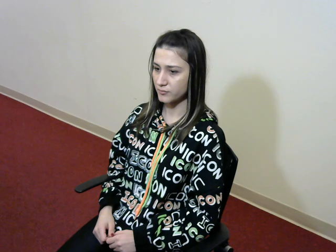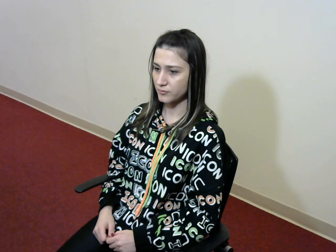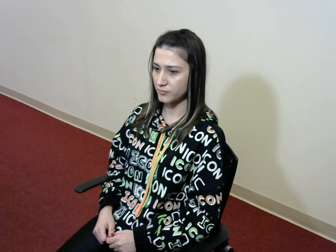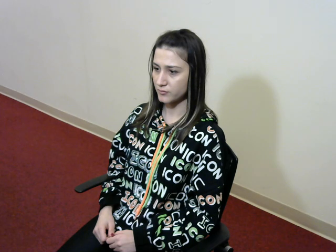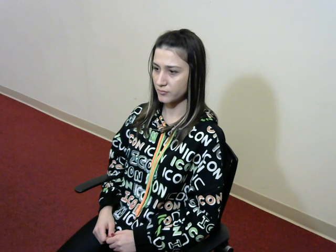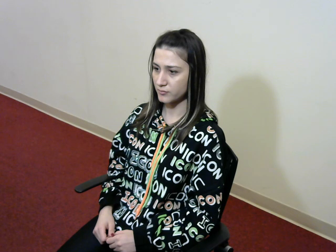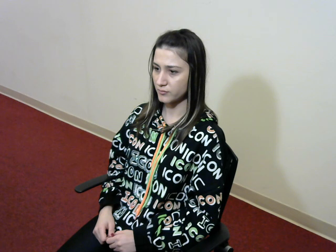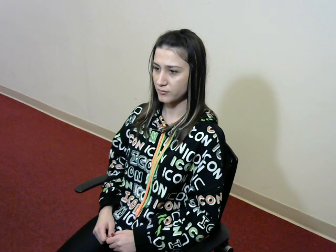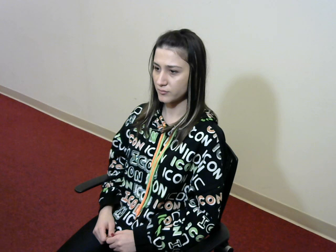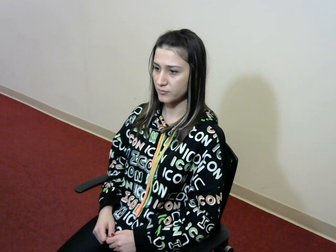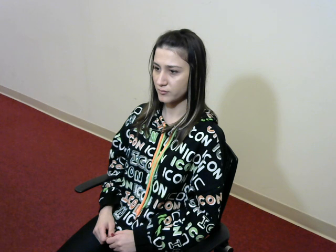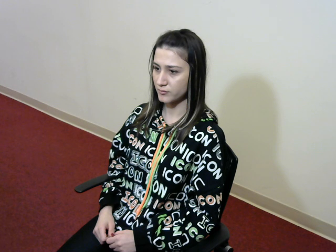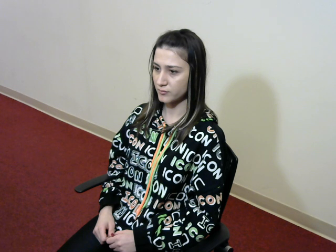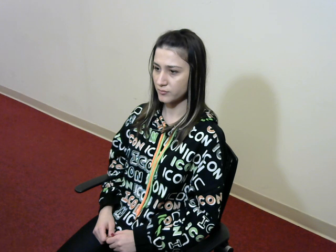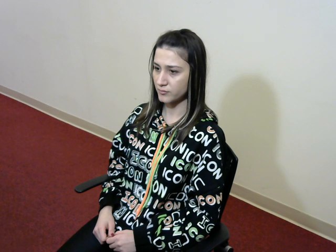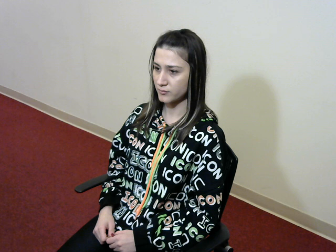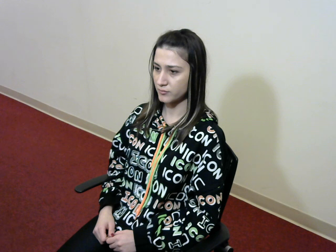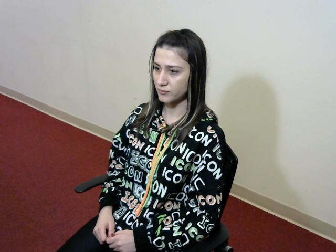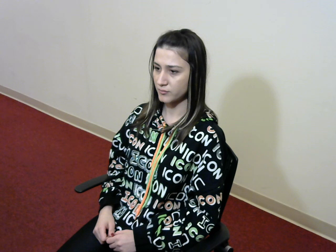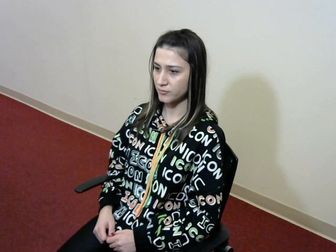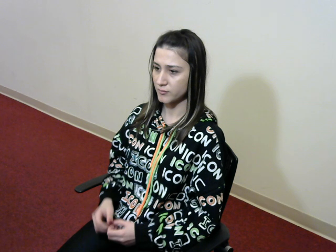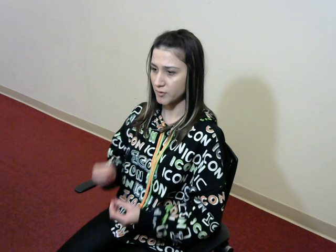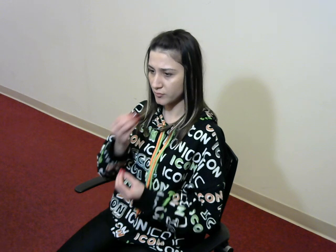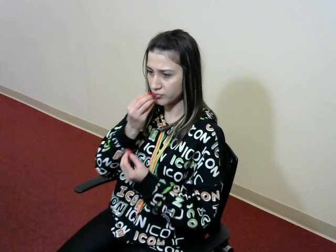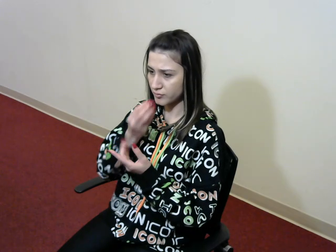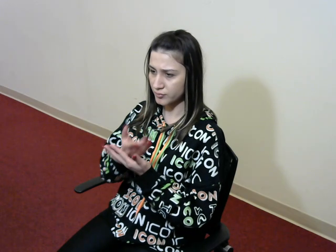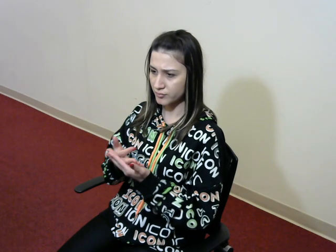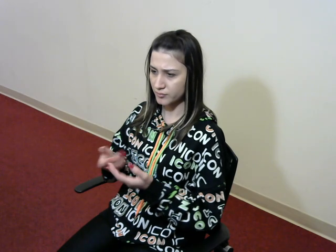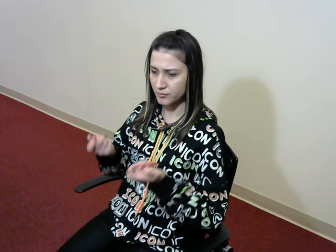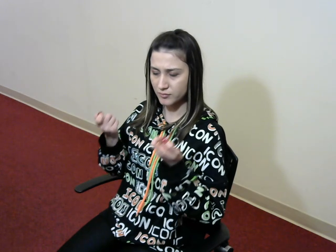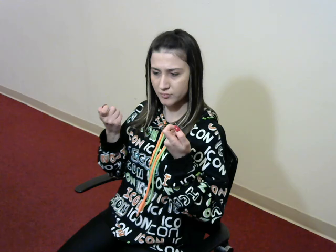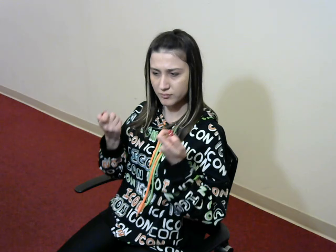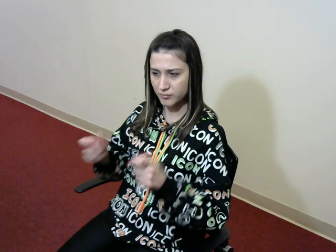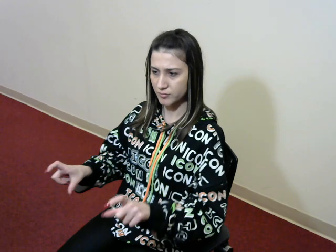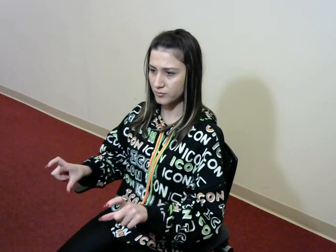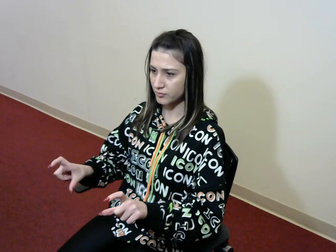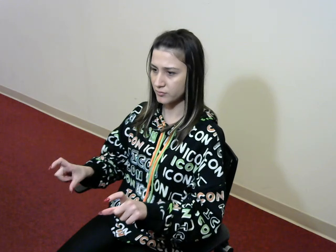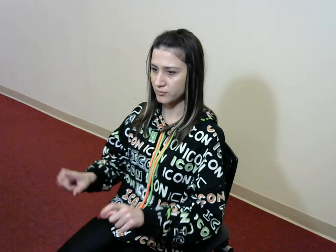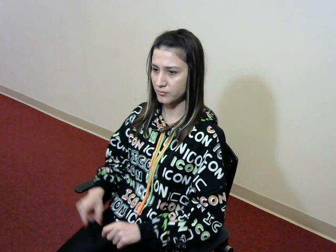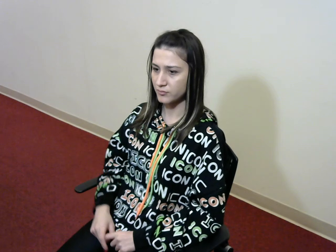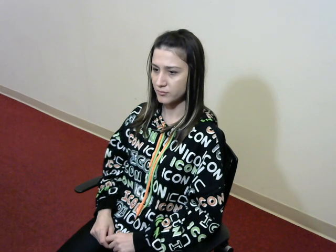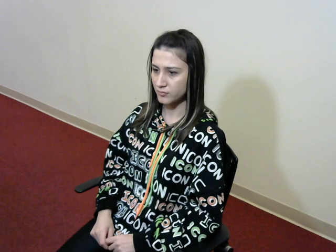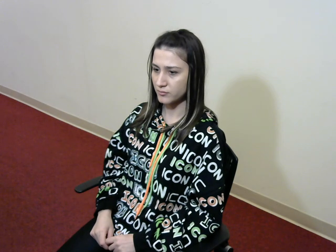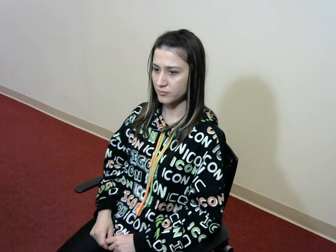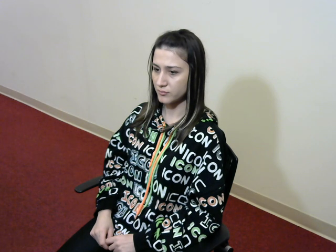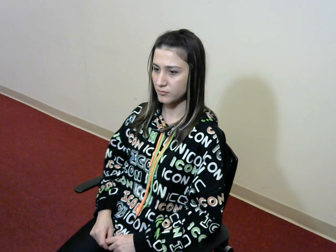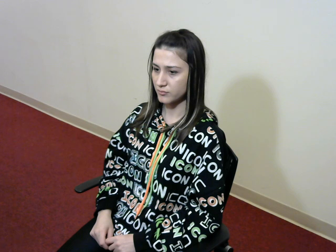Ərzaq bahalaşıb